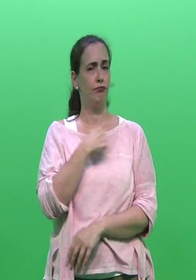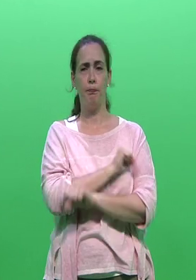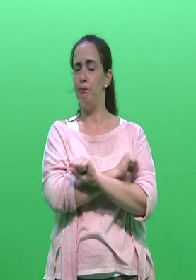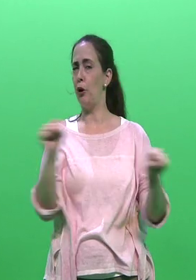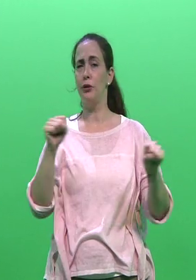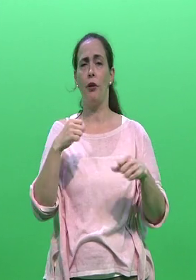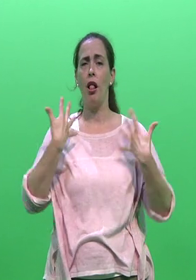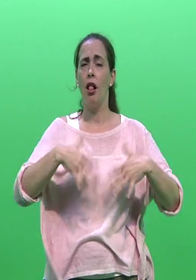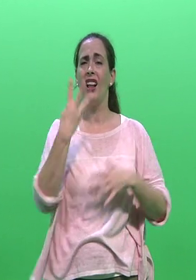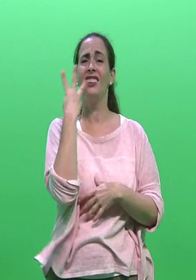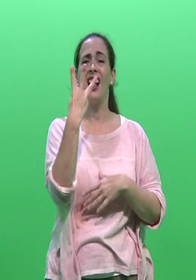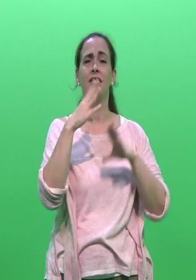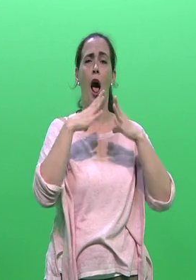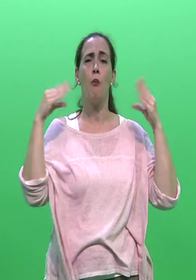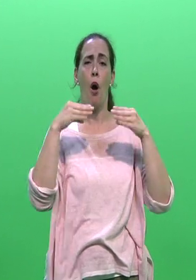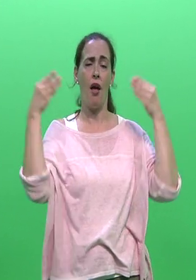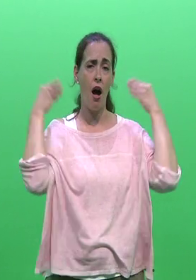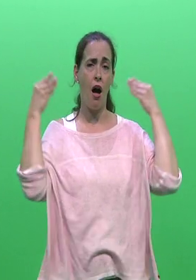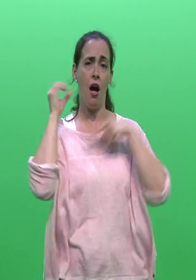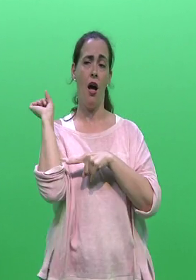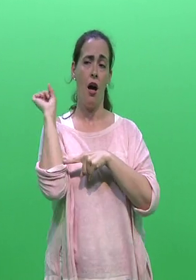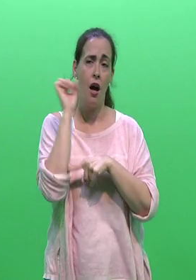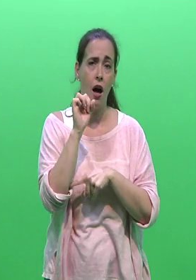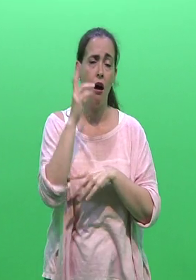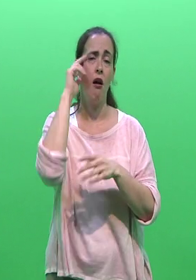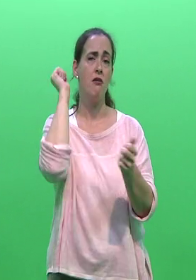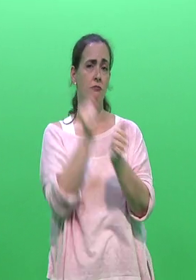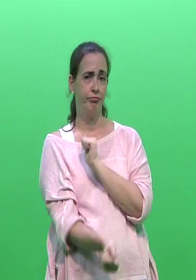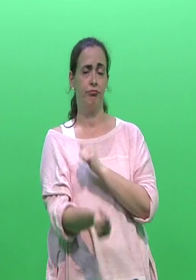És impossible, m'he de posar tres coixins per tenir el cap una mica aixecat, i aleshores m'adormo.